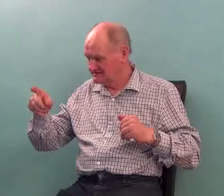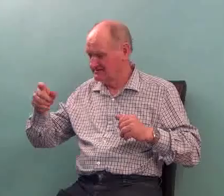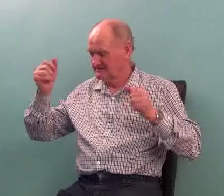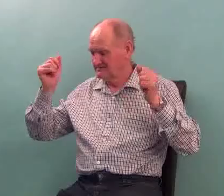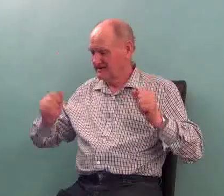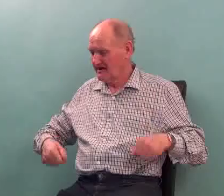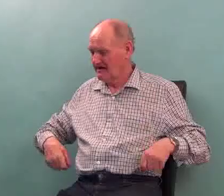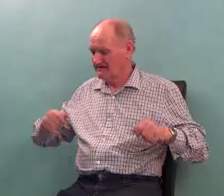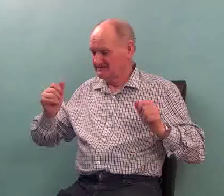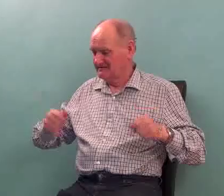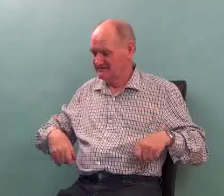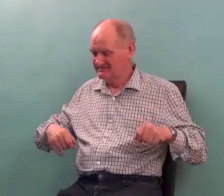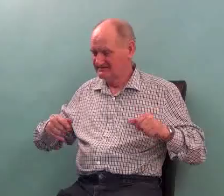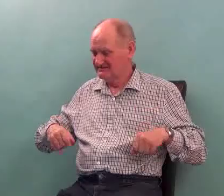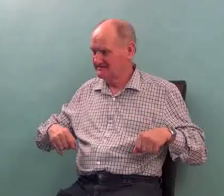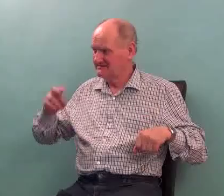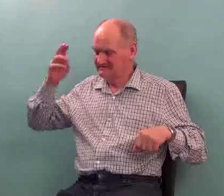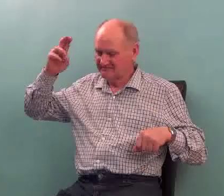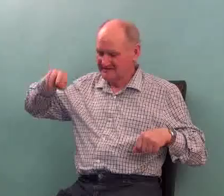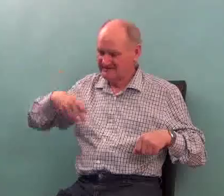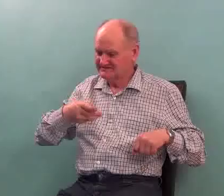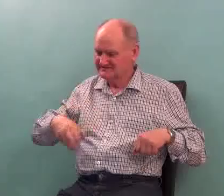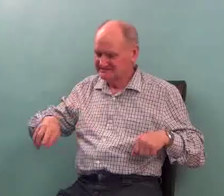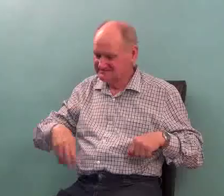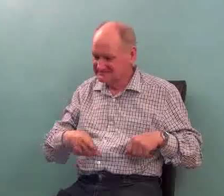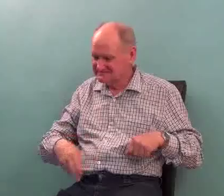Jeździmy na nartach, zjeżdżamy z góry.